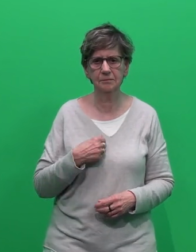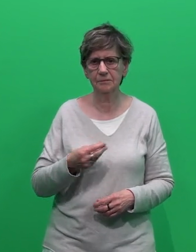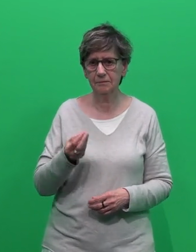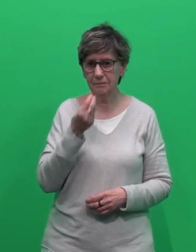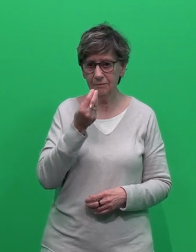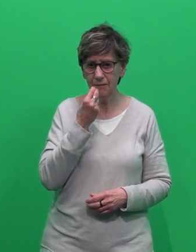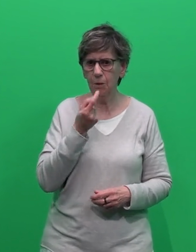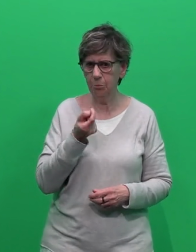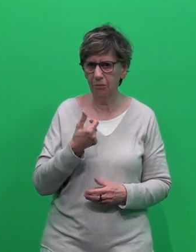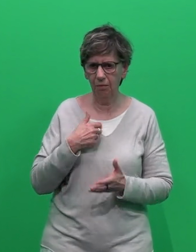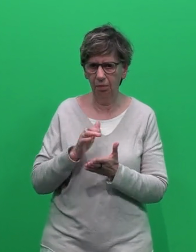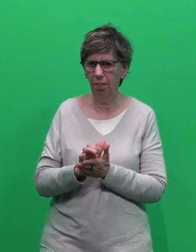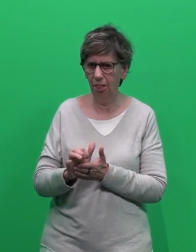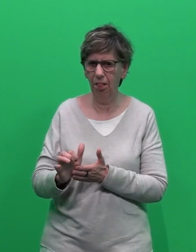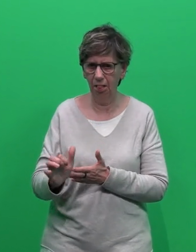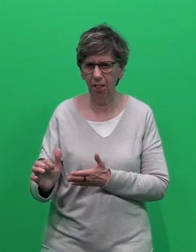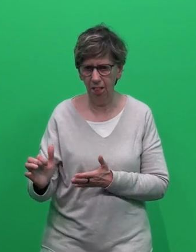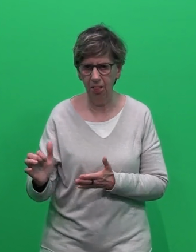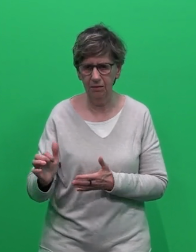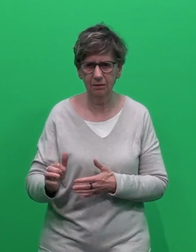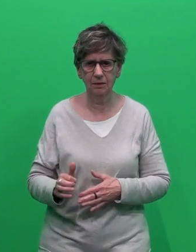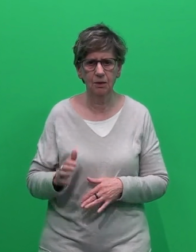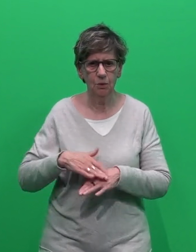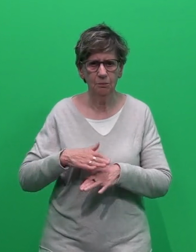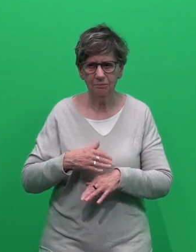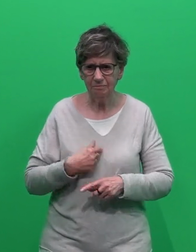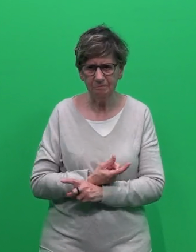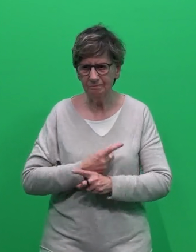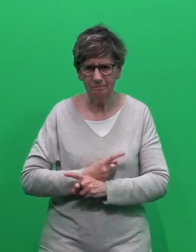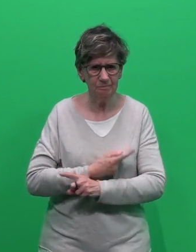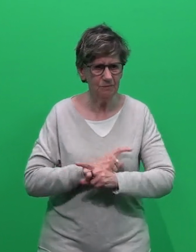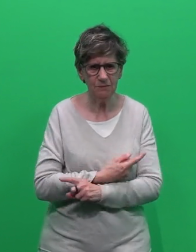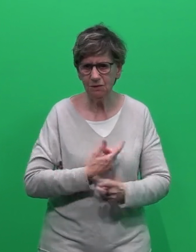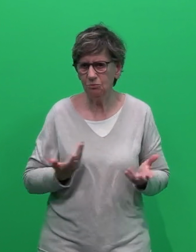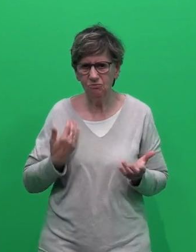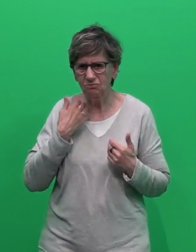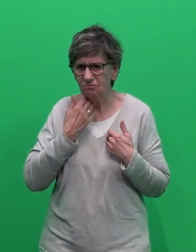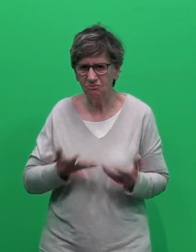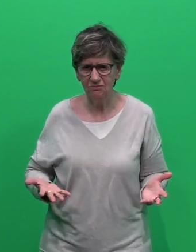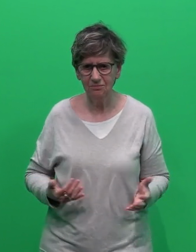Menjo poc, rebutjo el menjar, perquè estic nerviosa, no ho sé.